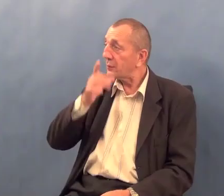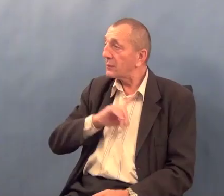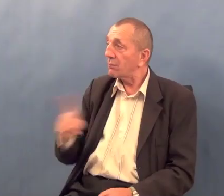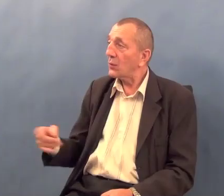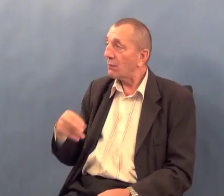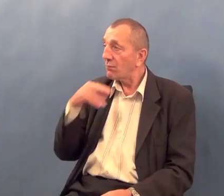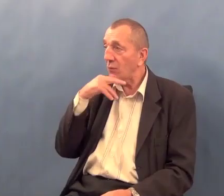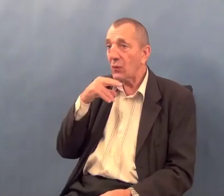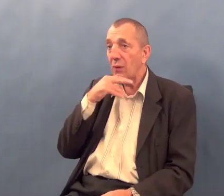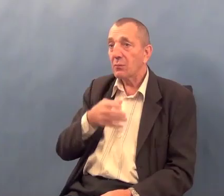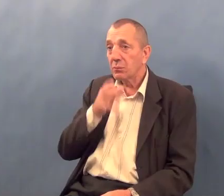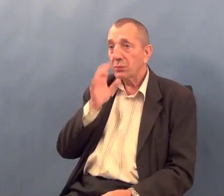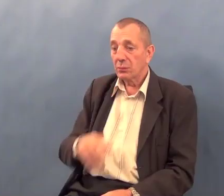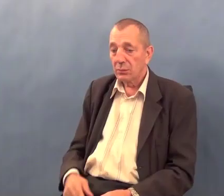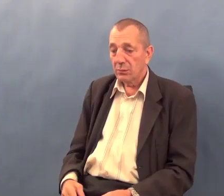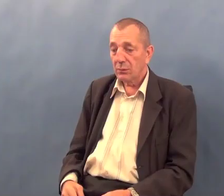Nie wolno pić wody.